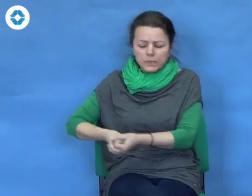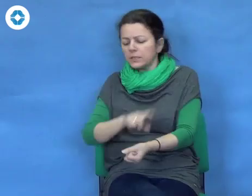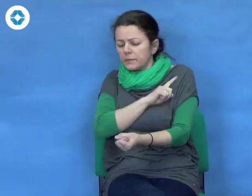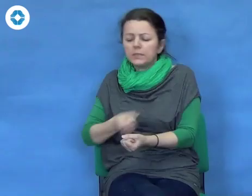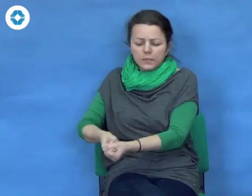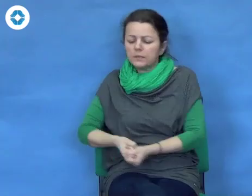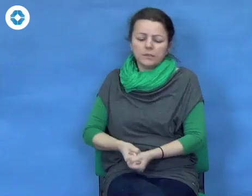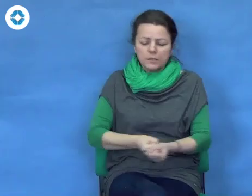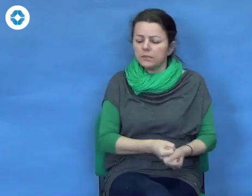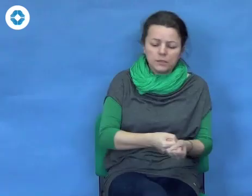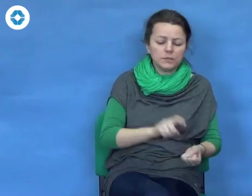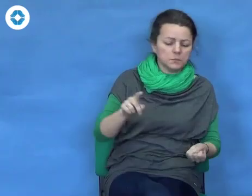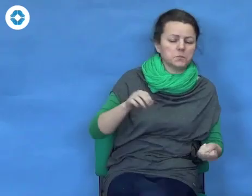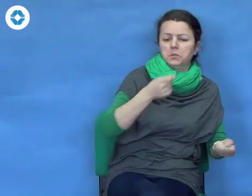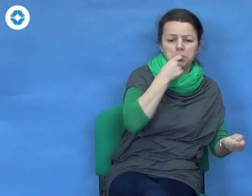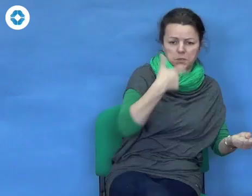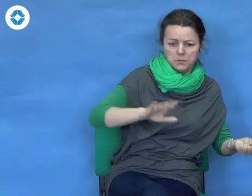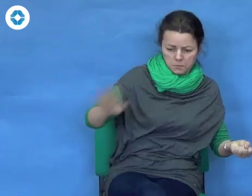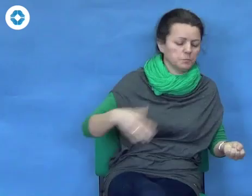Przeszedł z kozą obok koszy. Koza nic nie zjadła.